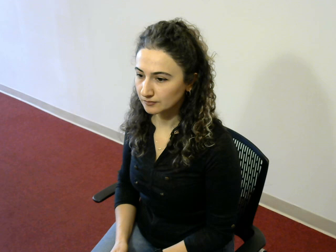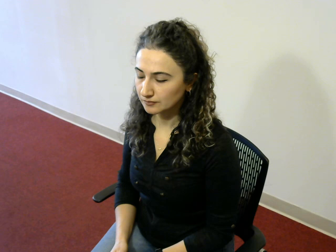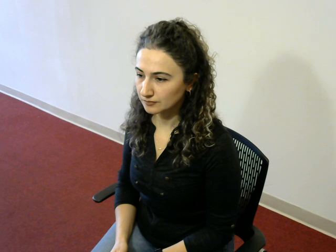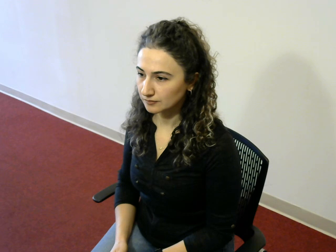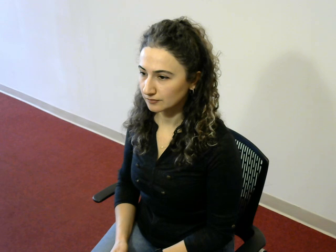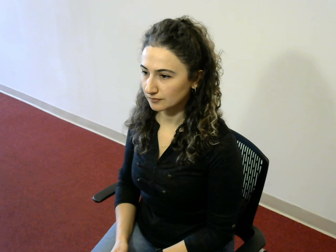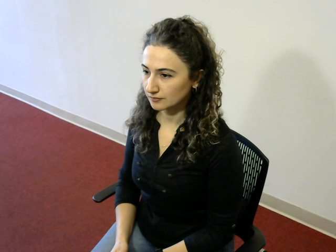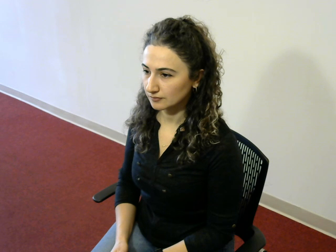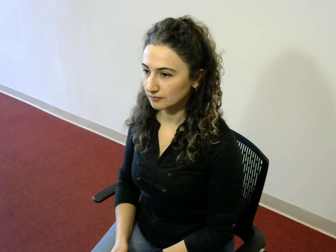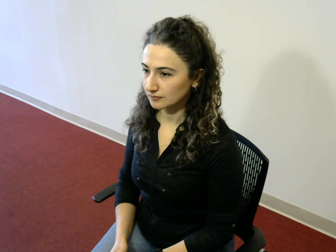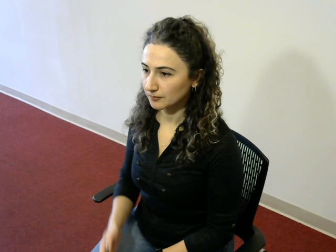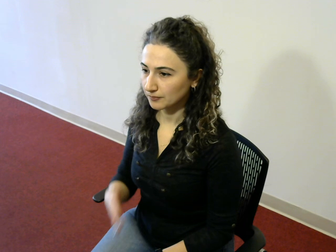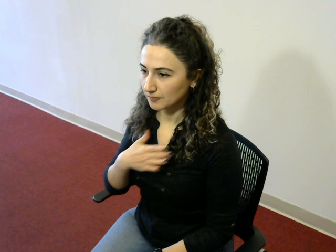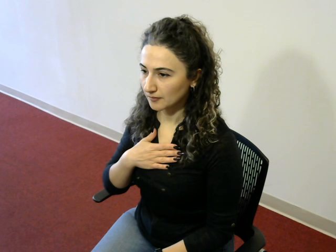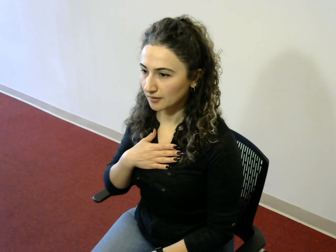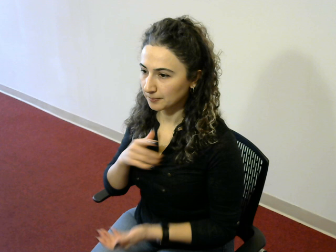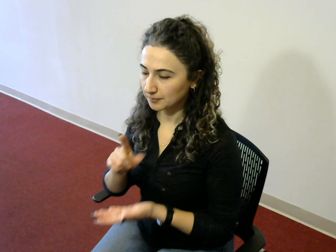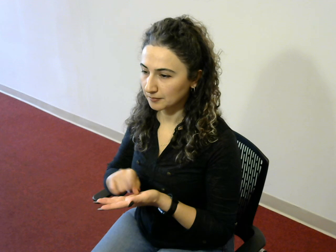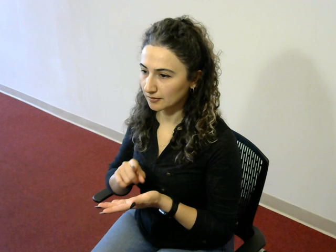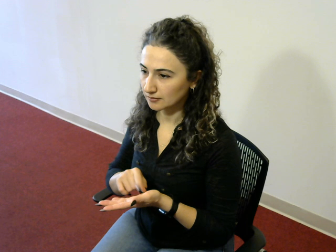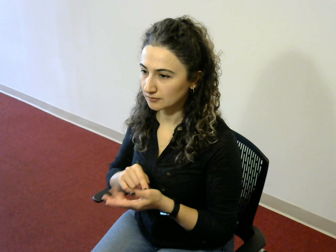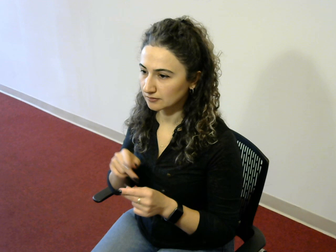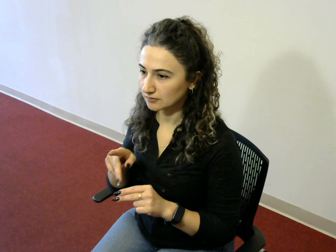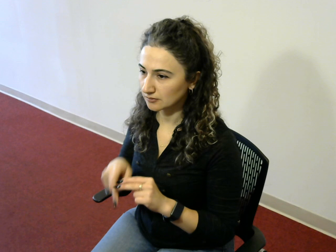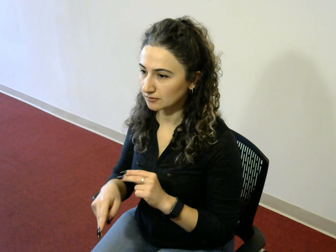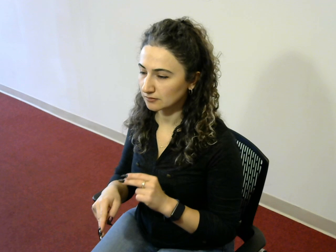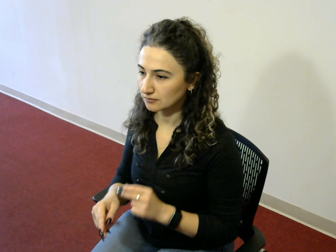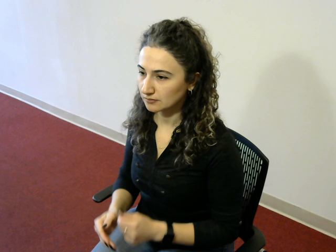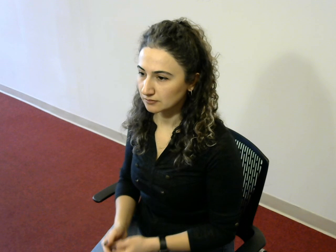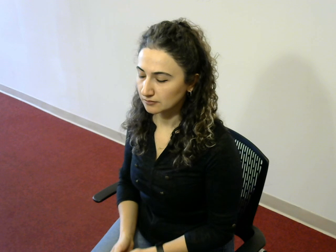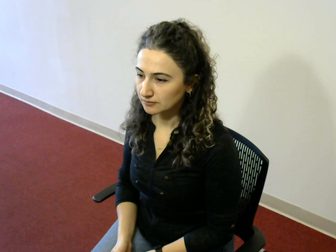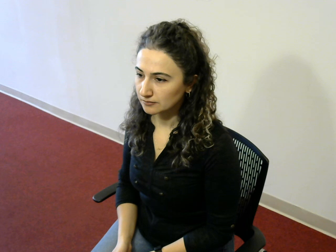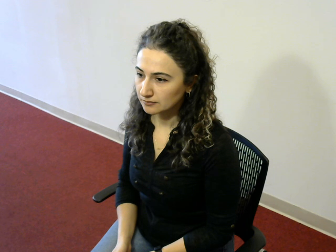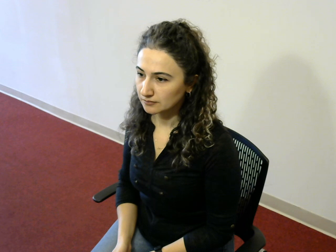Mənim pensiyamı kəsiblər